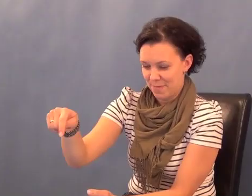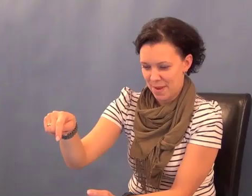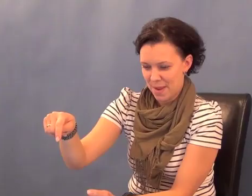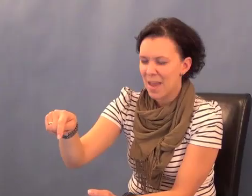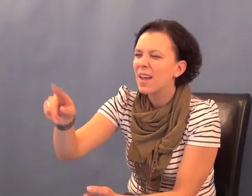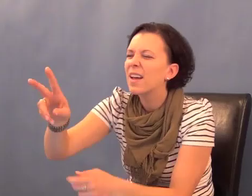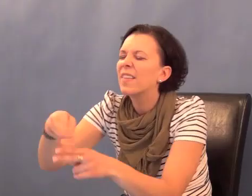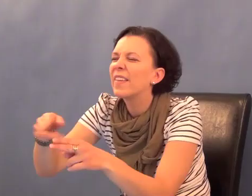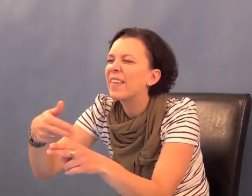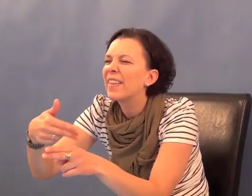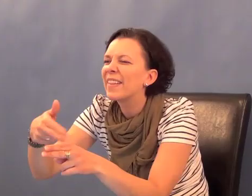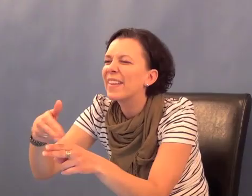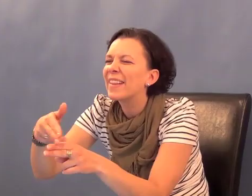Kiedy? Kiedy?